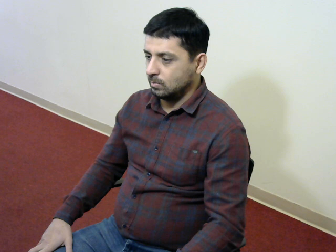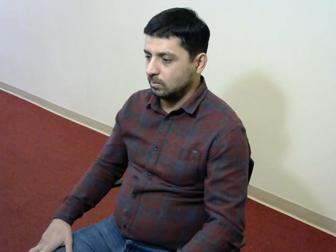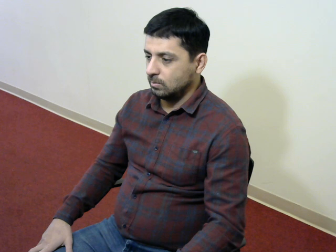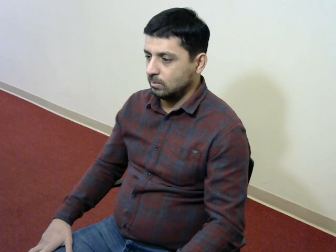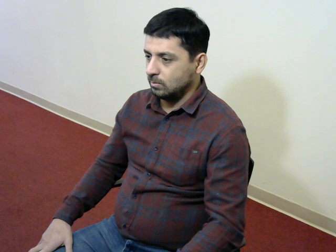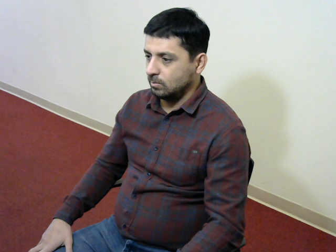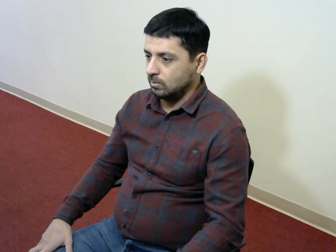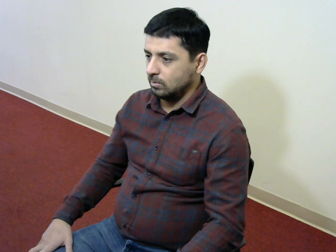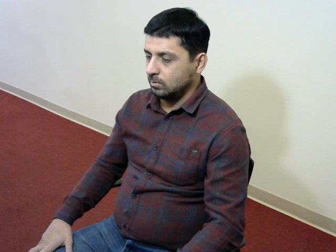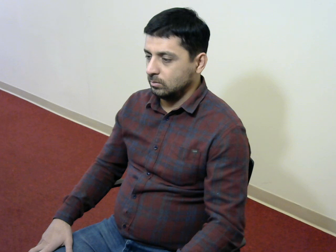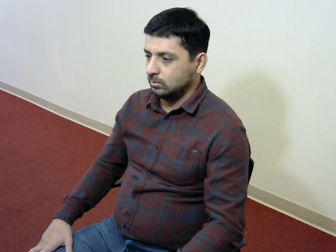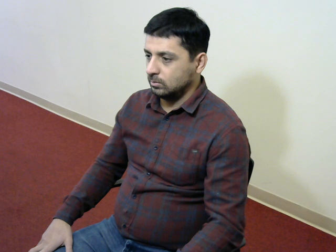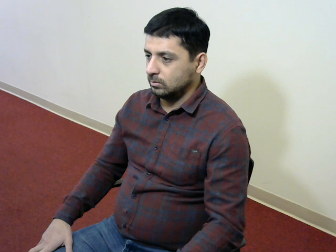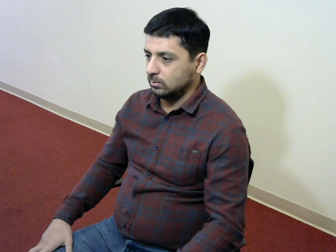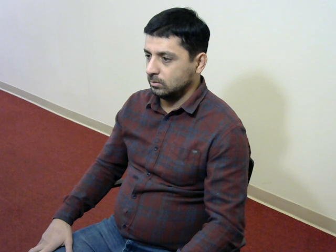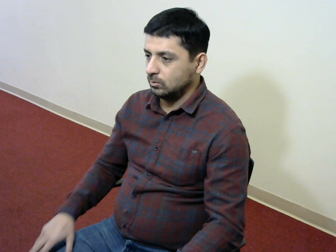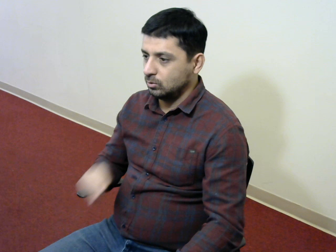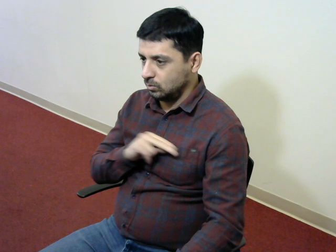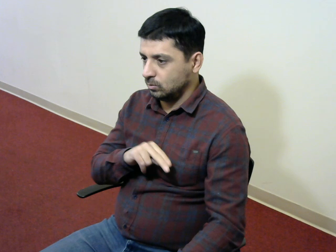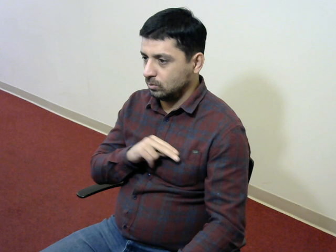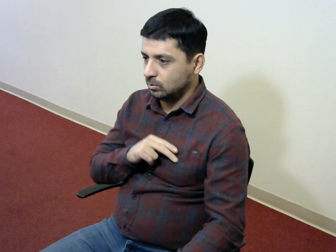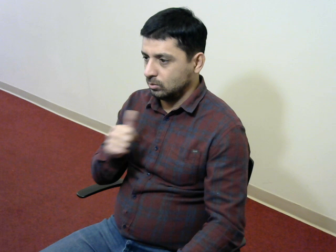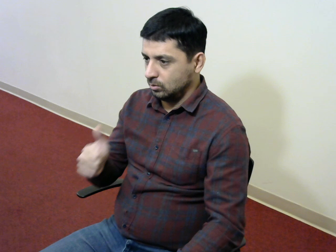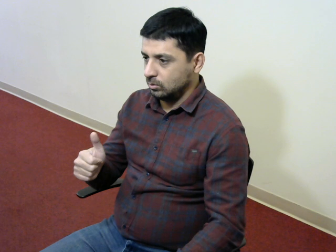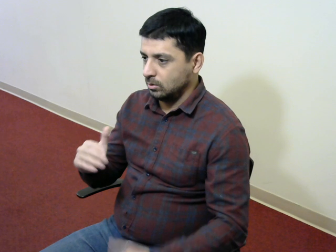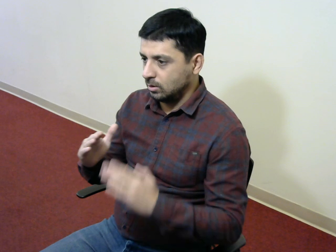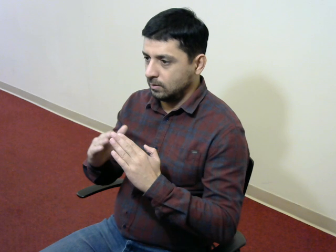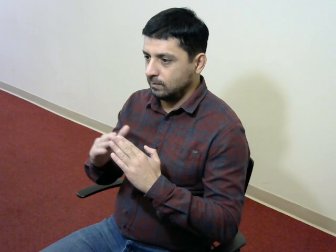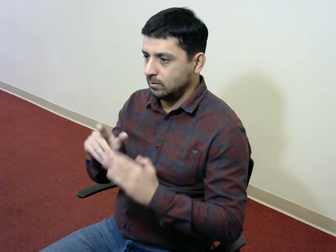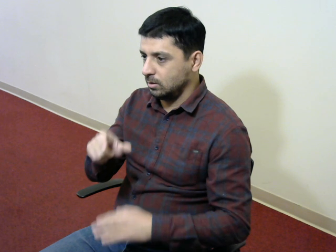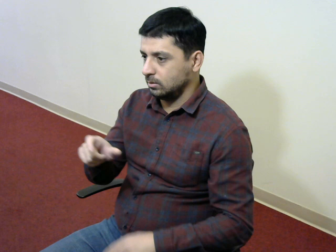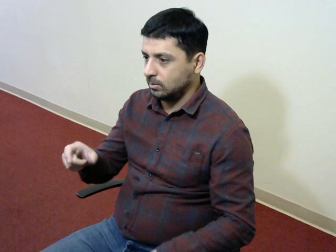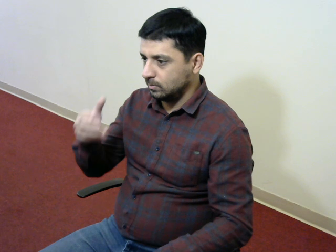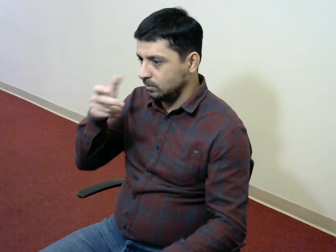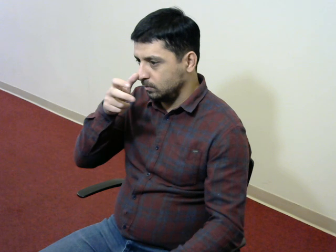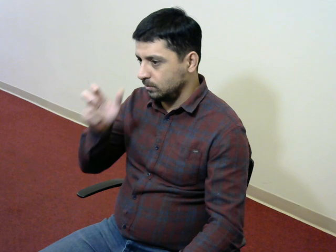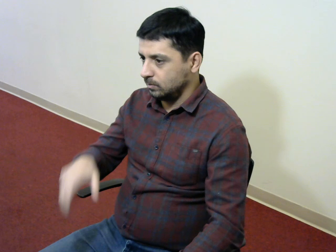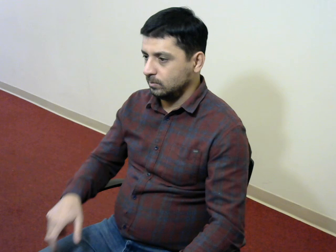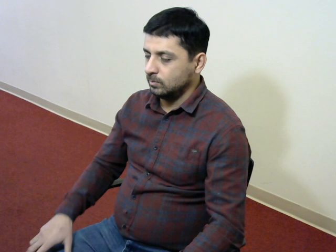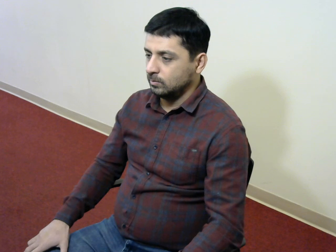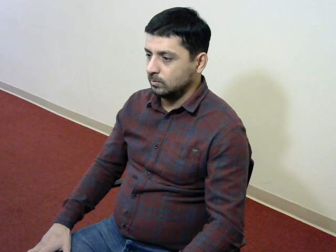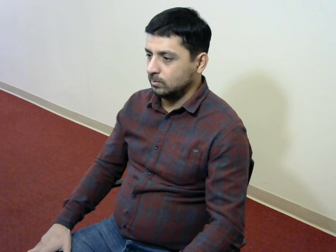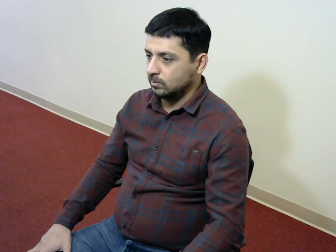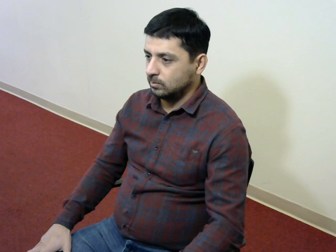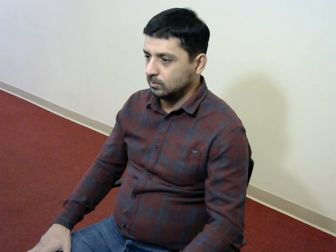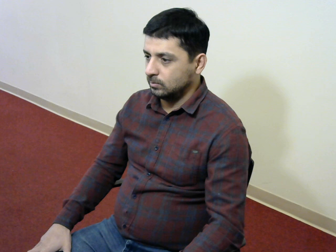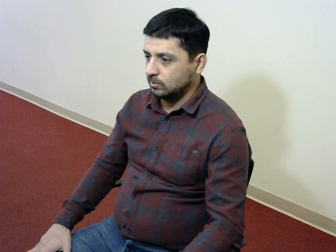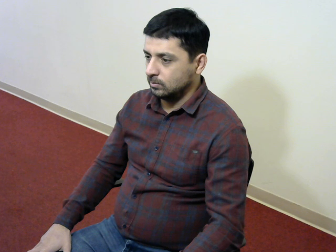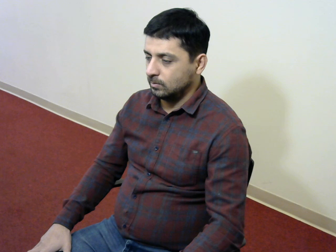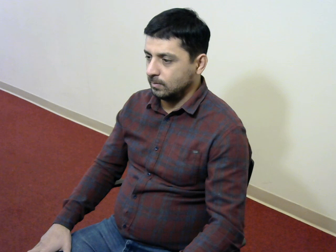İşləmək yaxşıdır, evdə adam darıxır